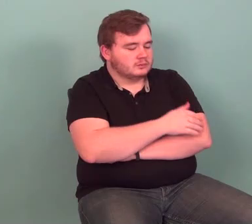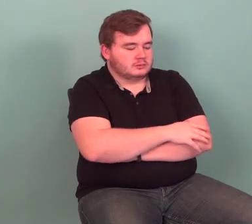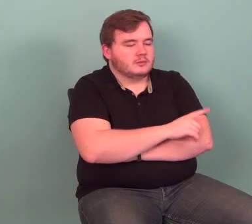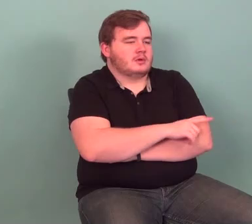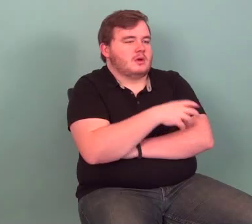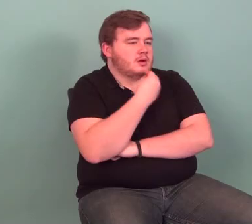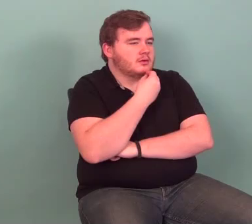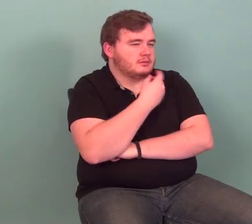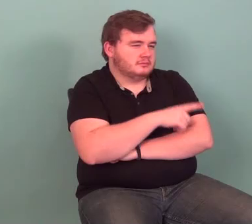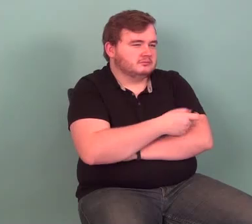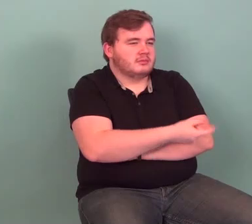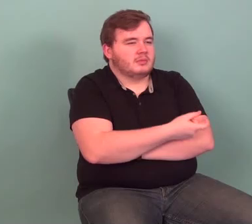Również wyrzucają jedzenie.